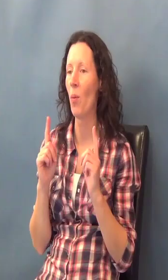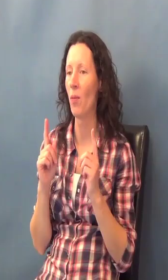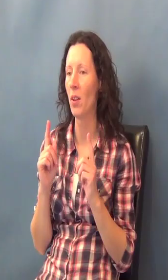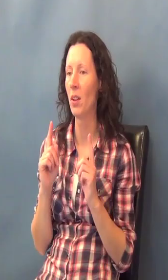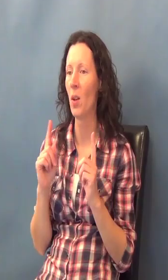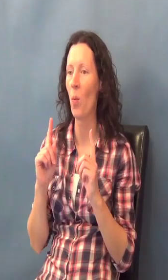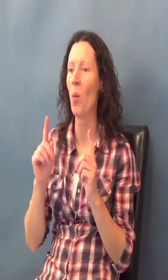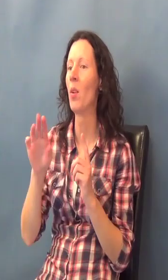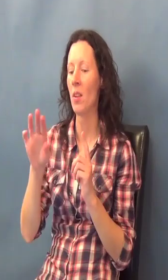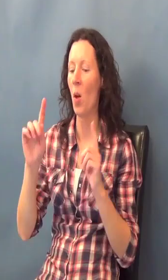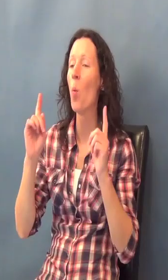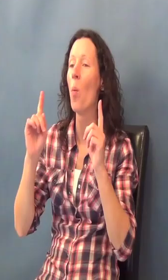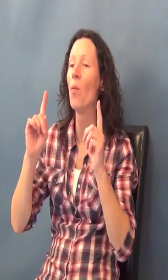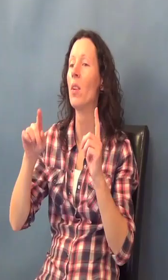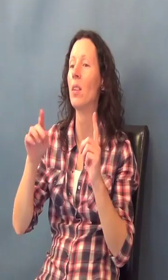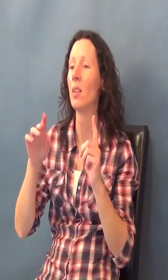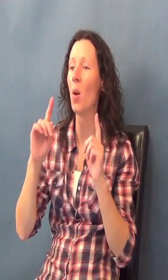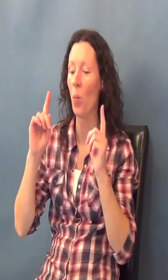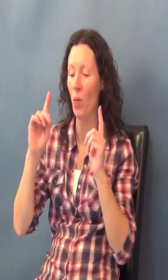Uwaga, uwaga...